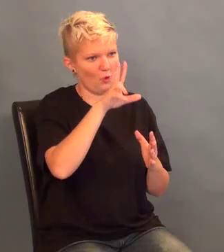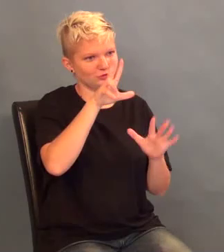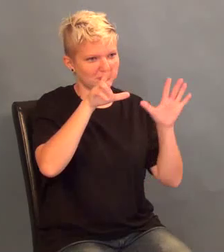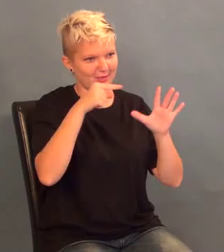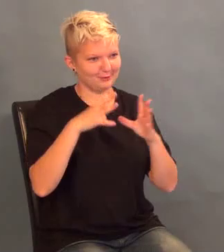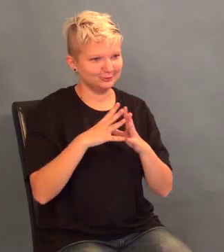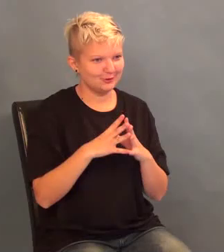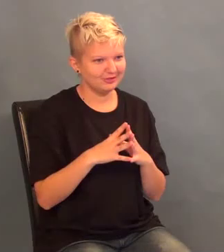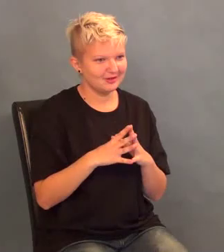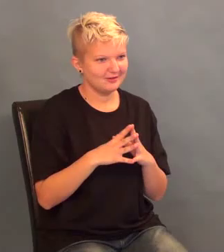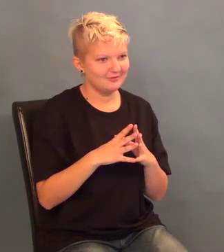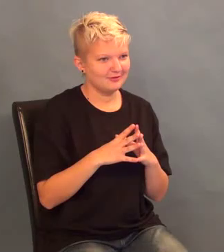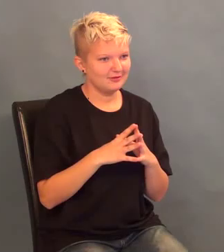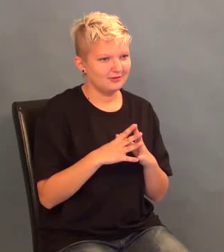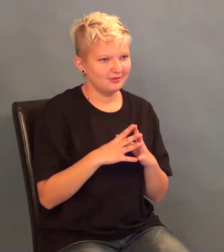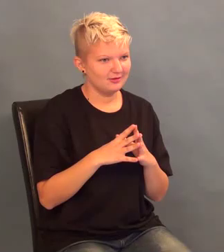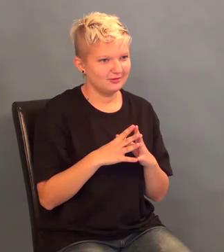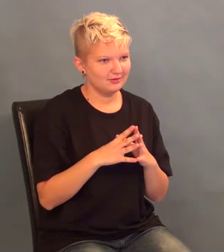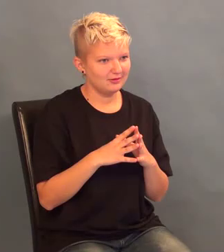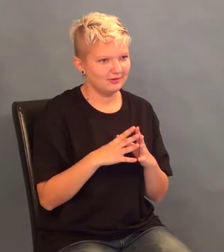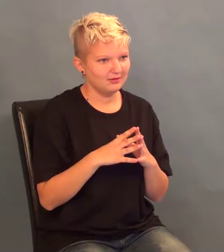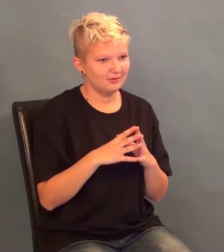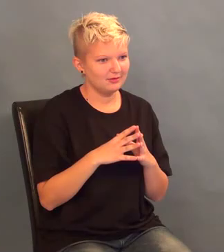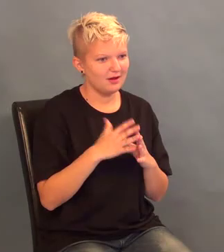Od ósmej do dziesiątej.